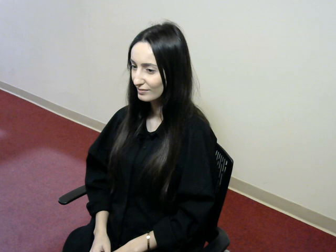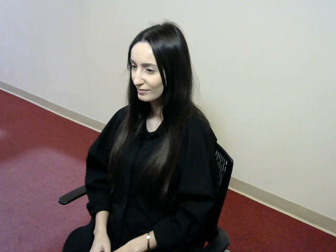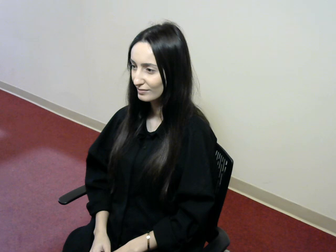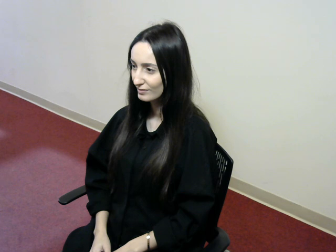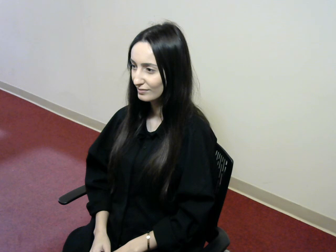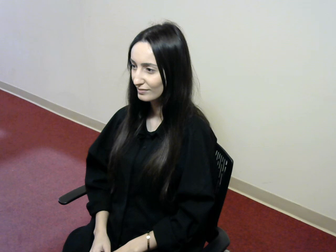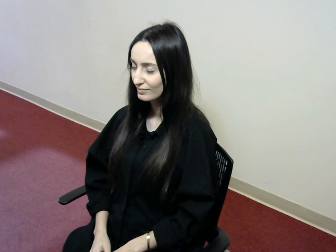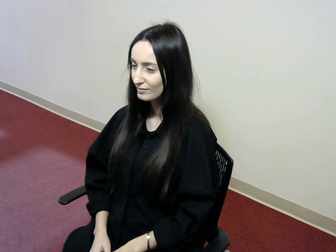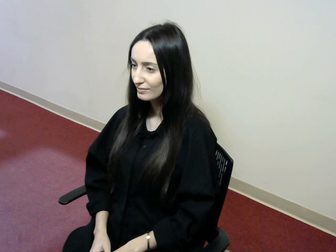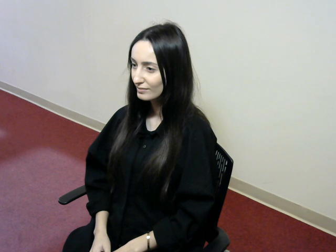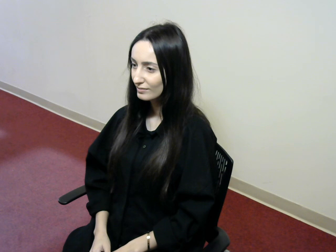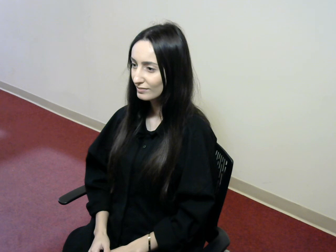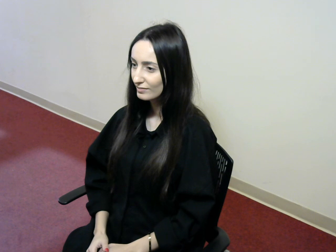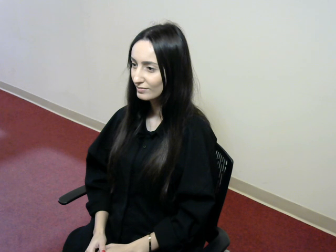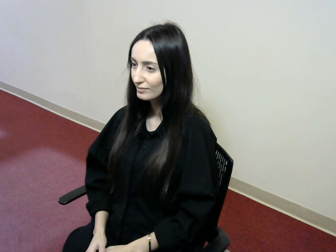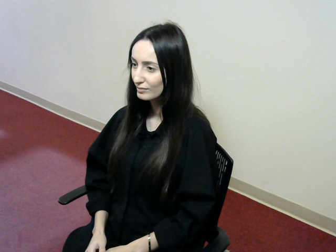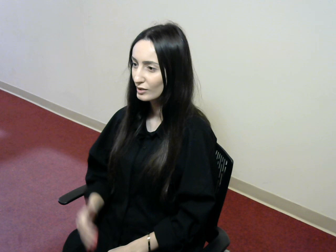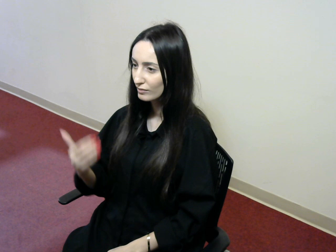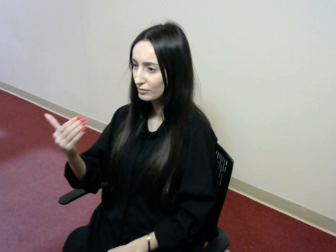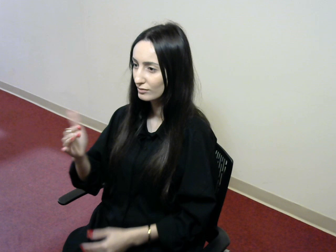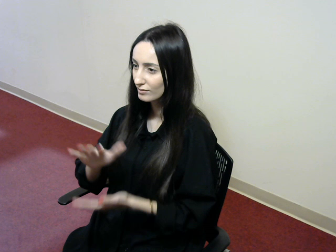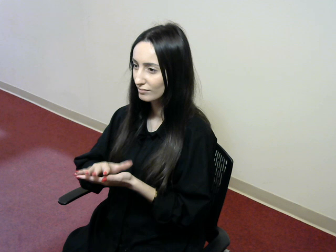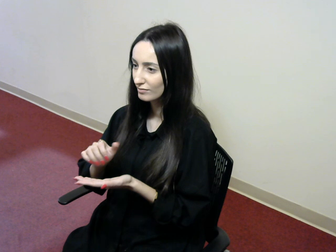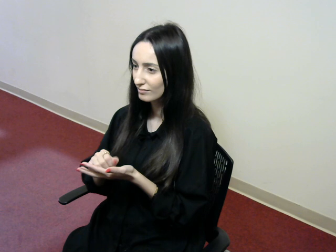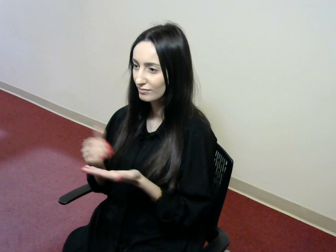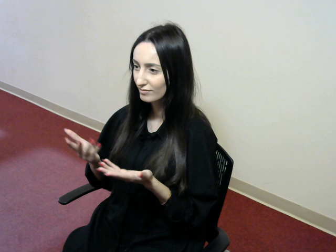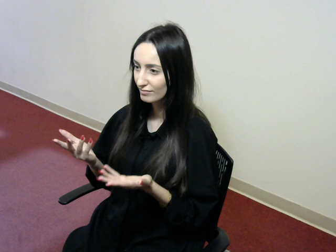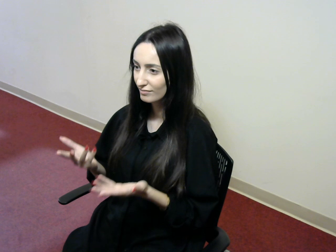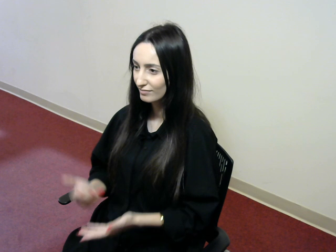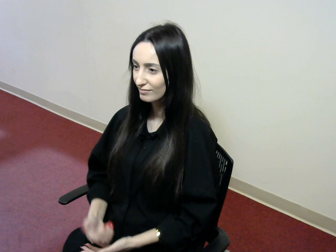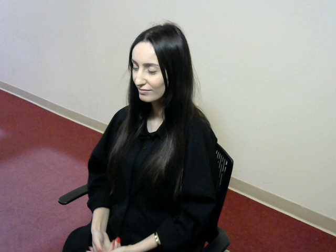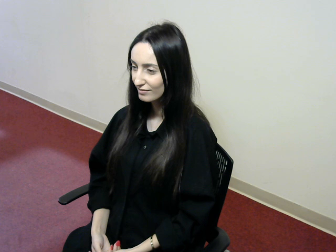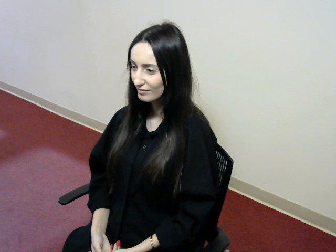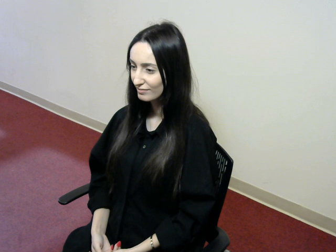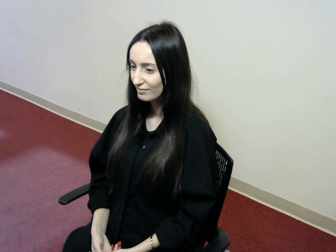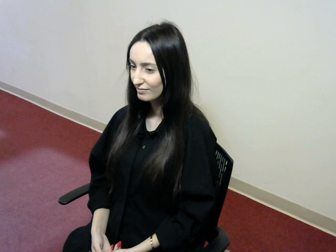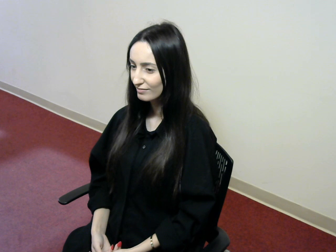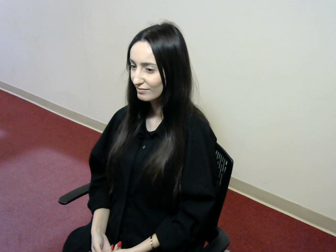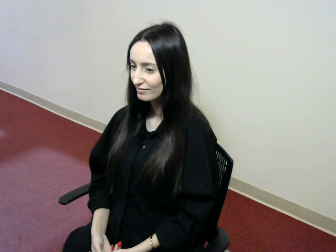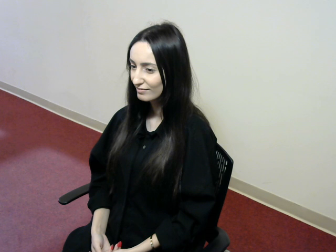Onun bacısı gözəl qızdır